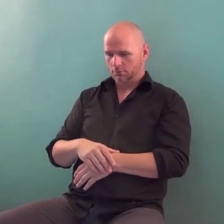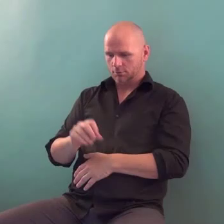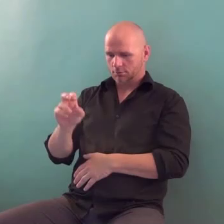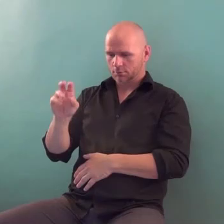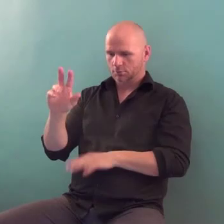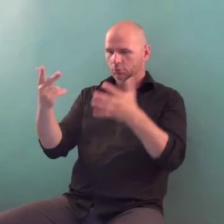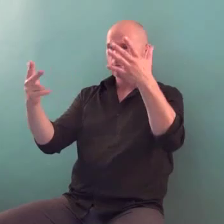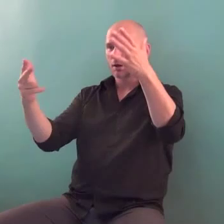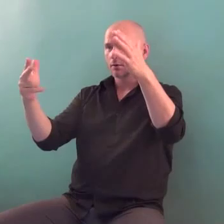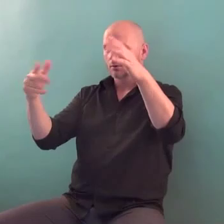Tak, ósmego.